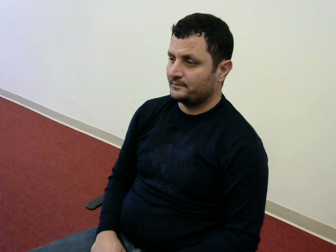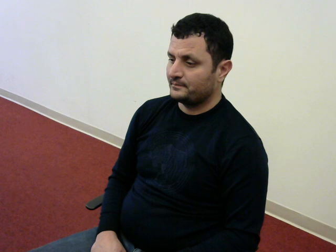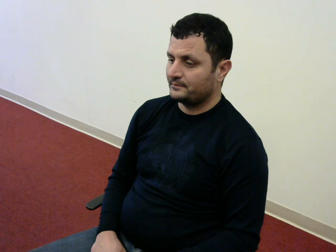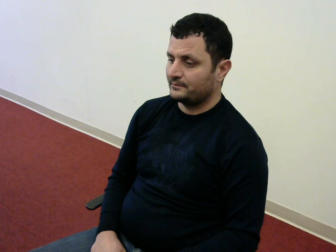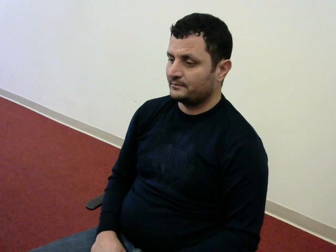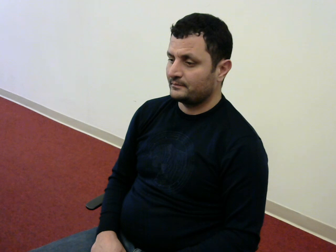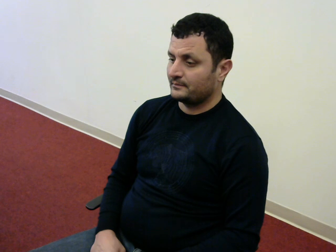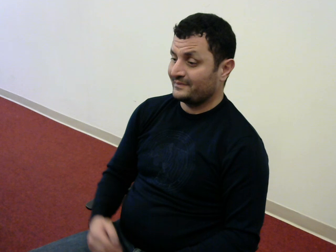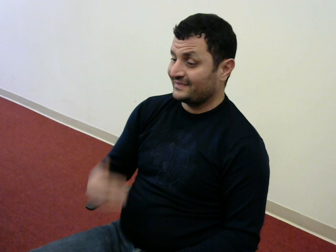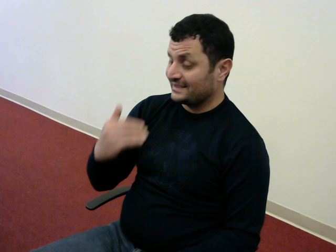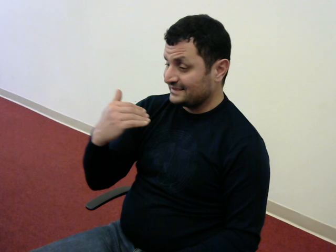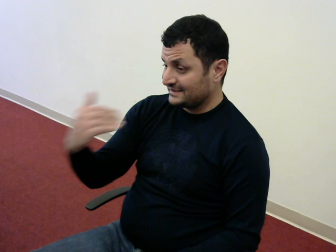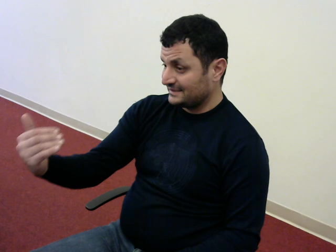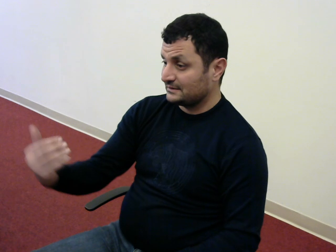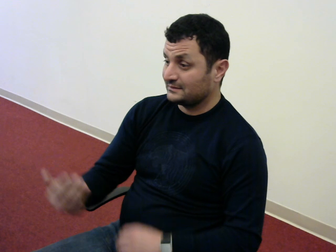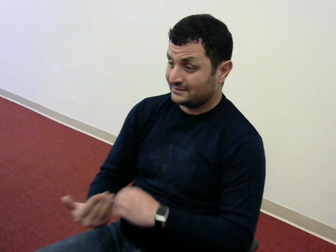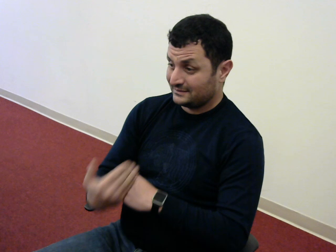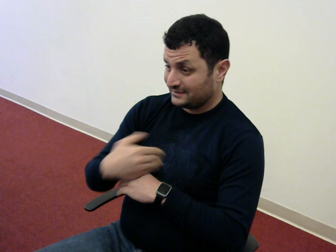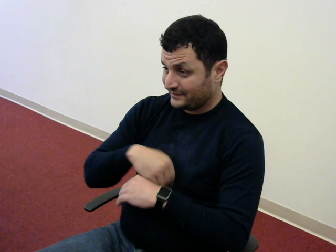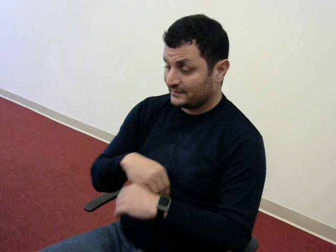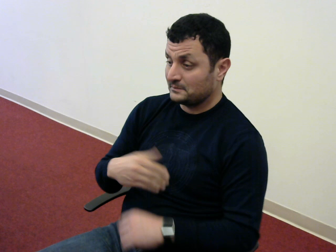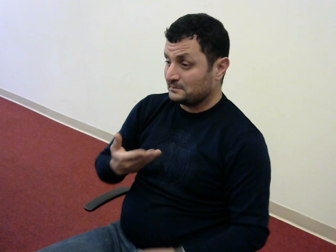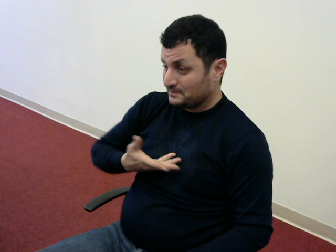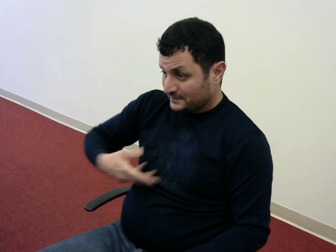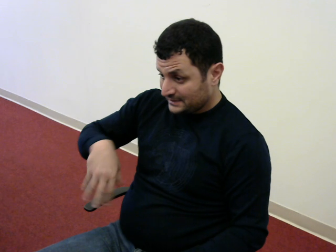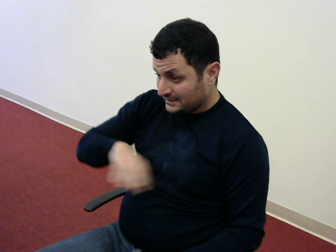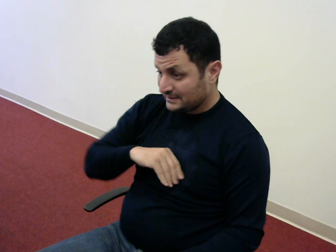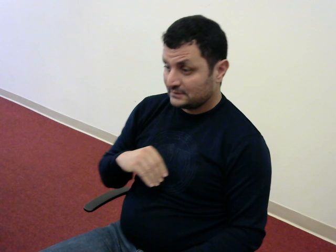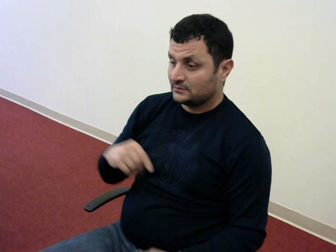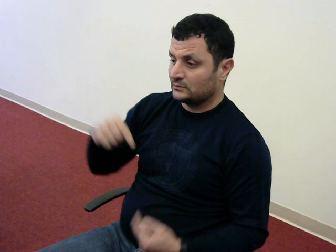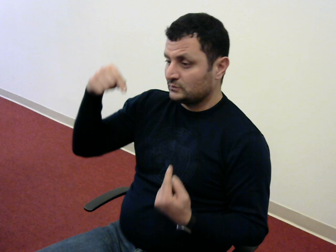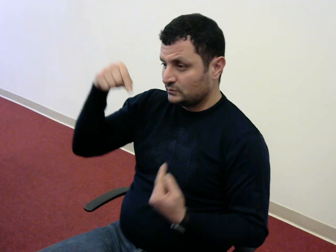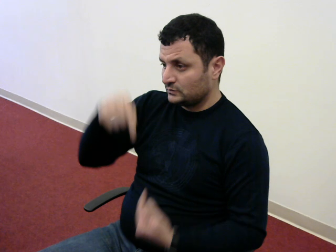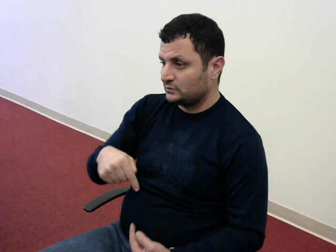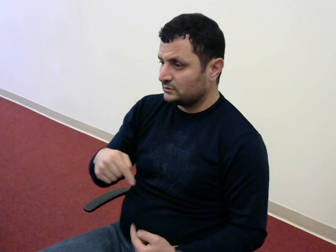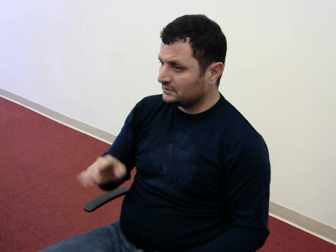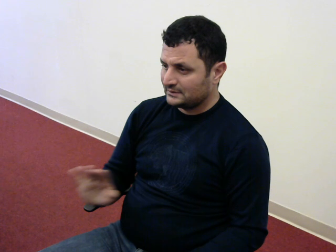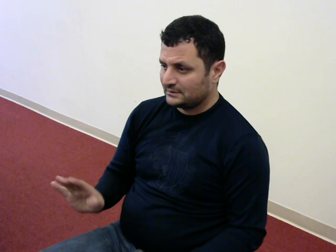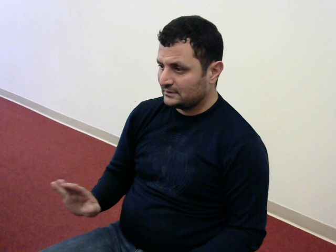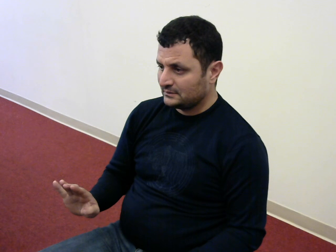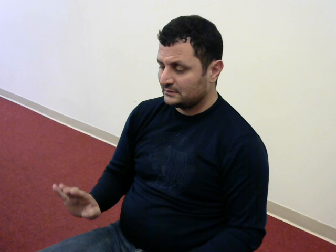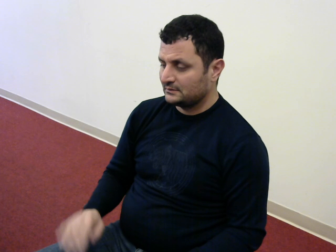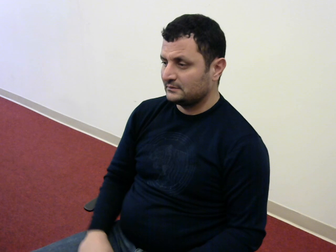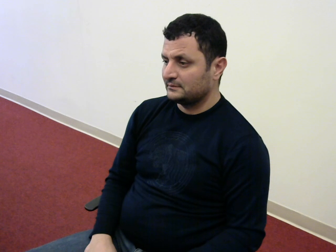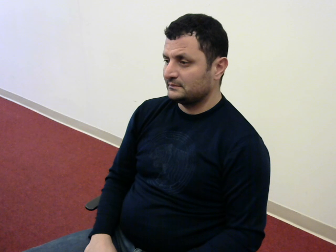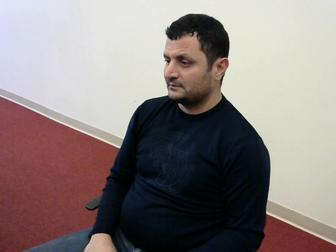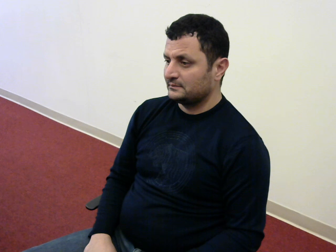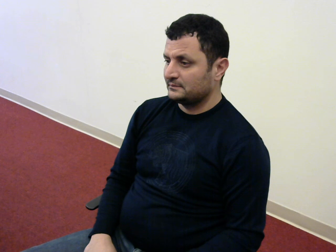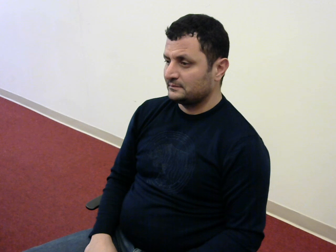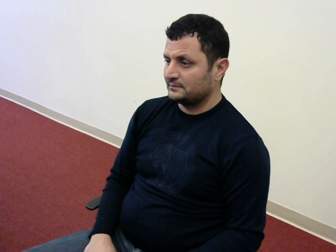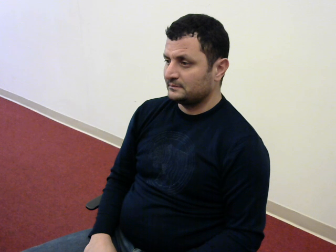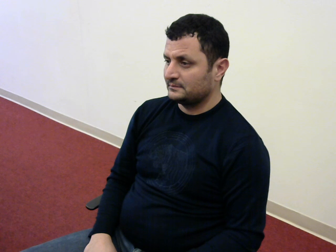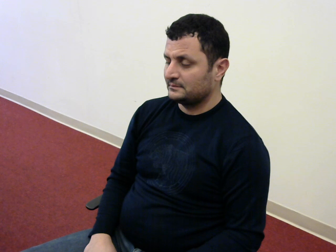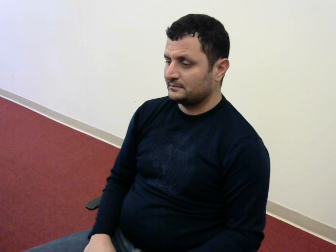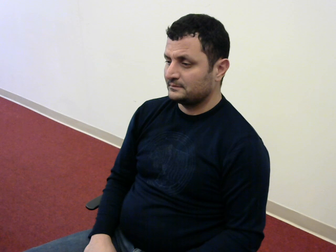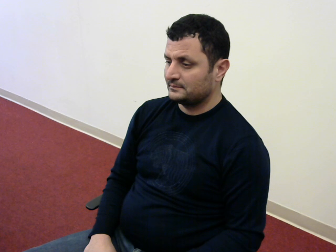Sizin müraciətiniz bizə uyğun deyildir